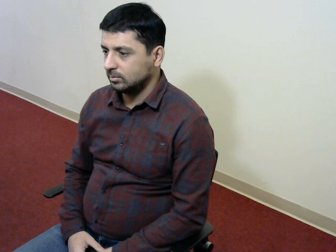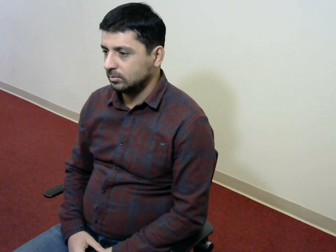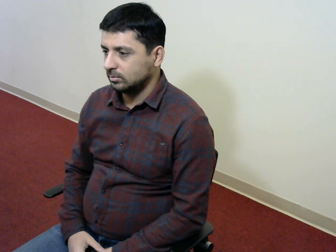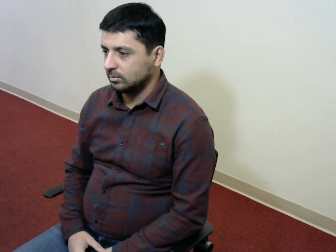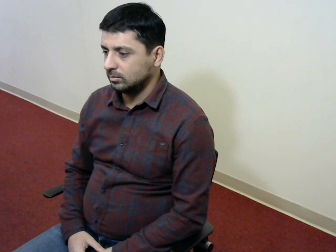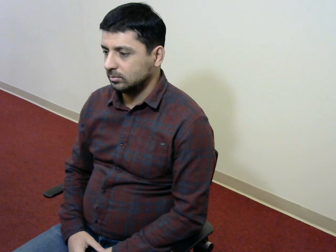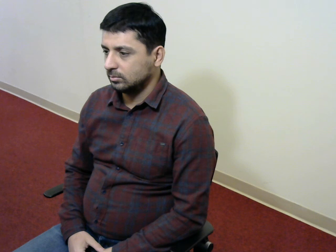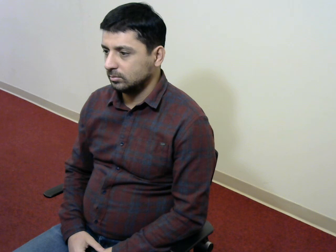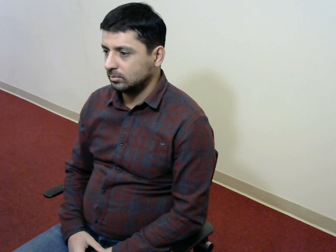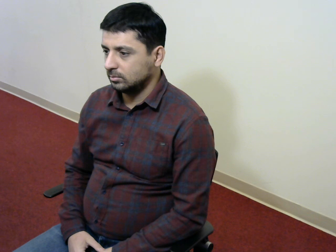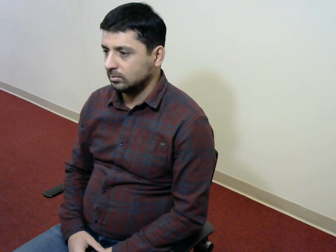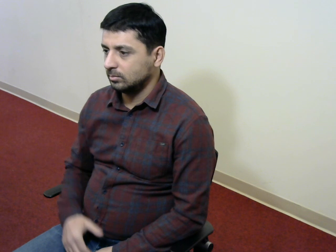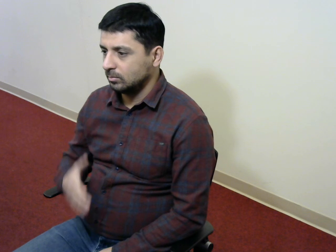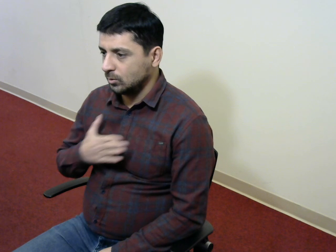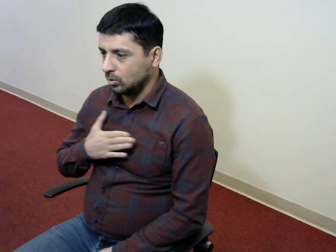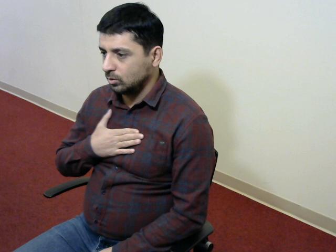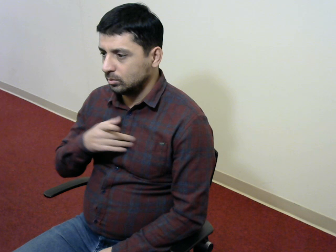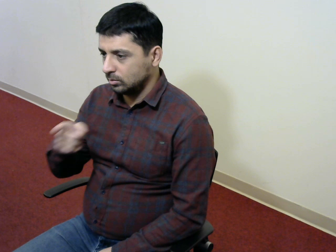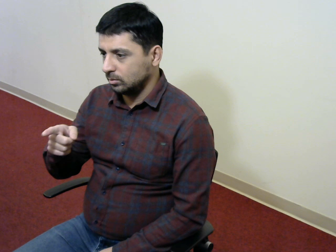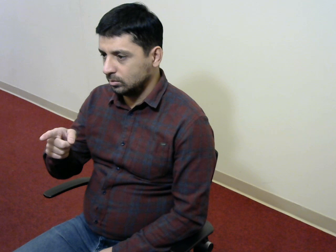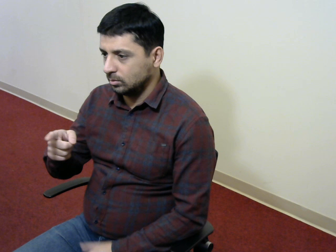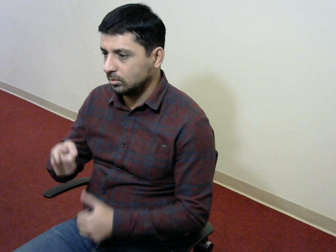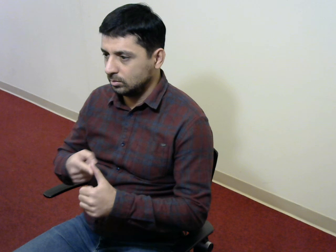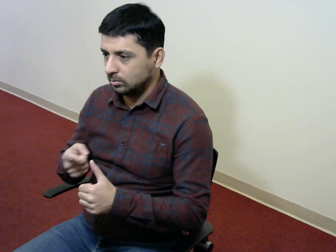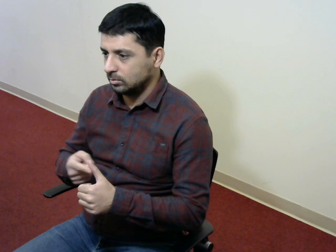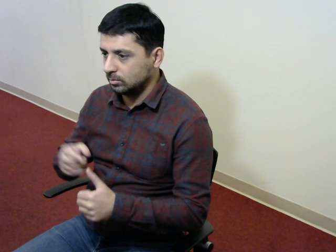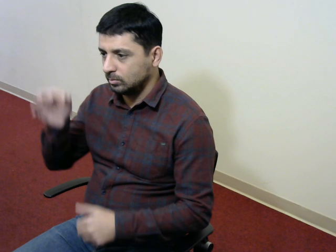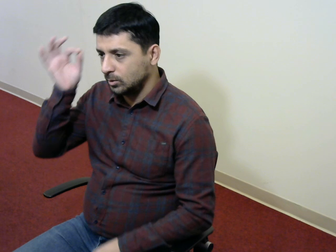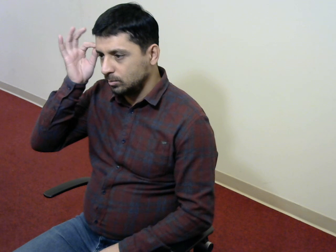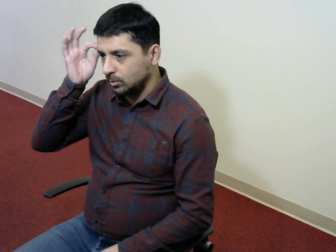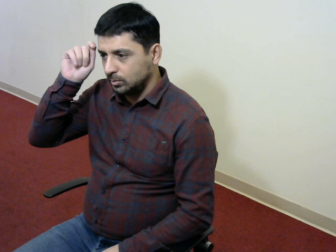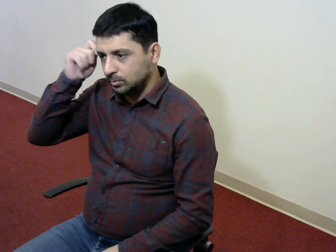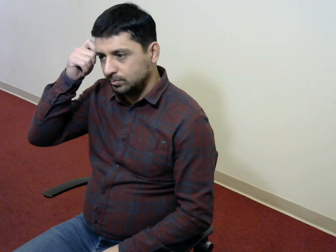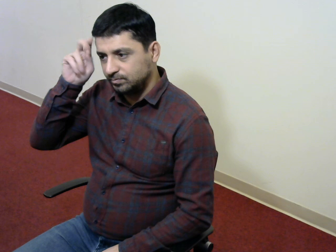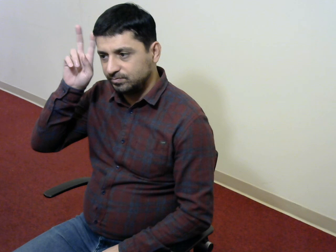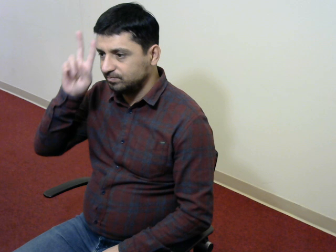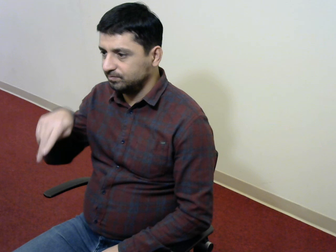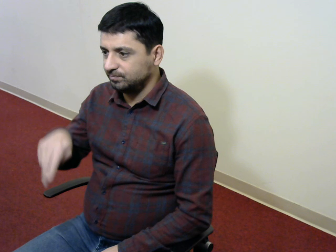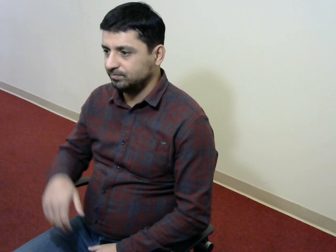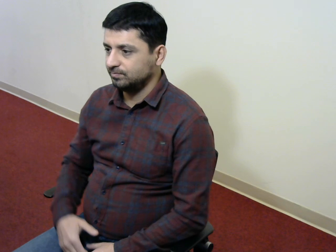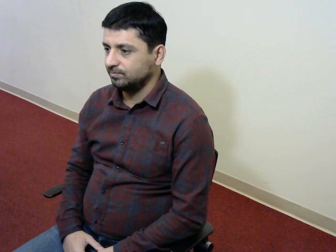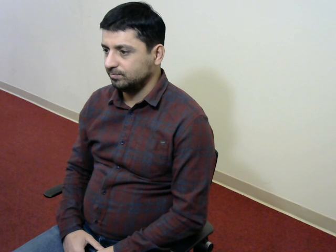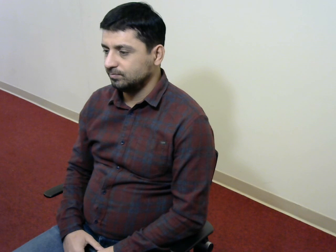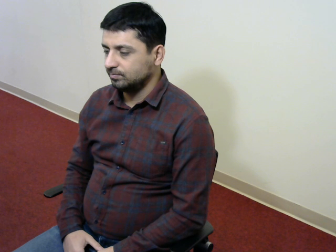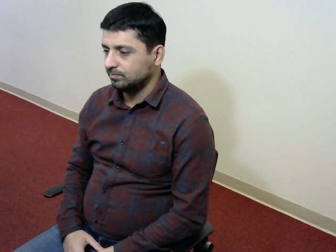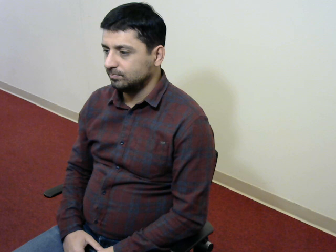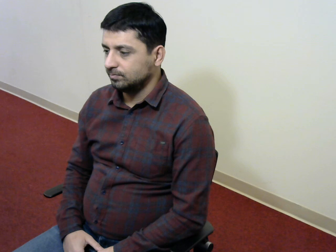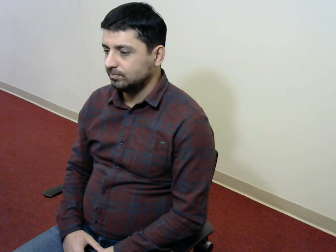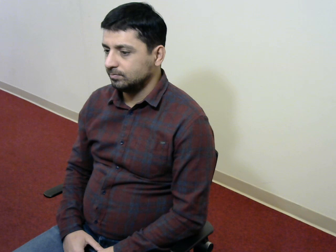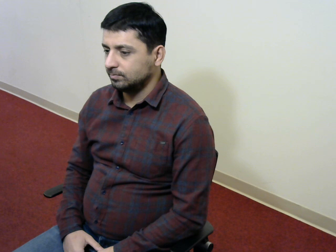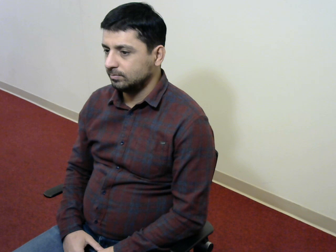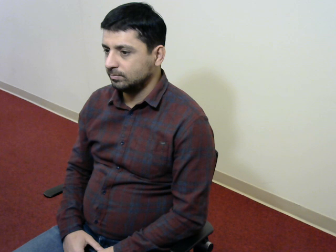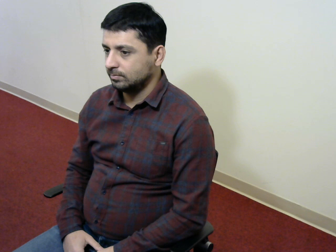Mən sənin adını yadımda saxlaya bilmirəm